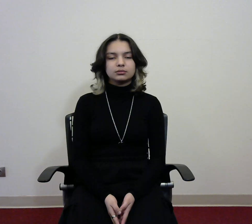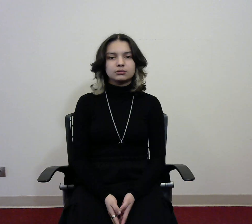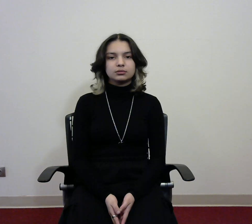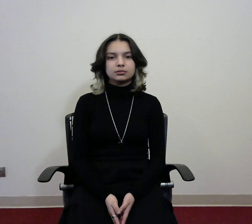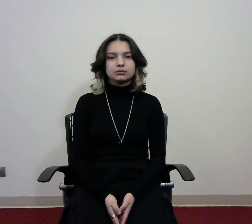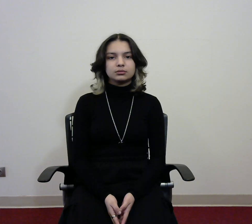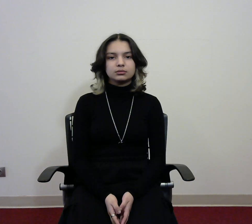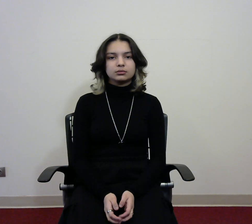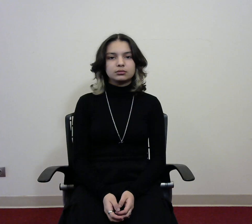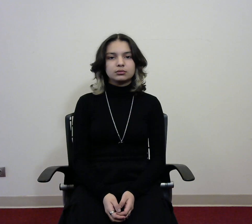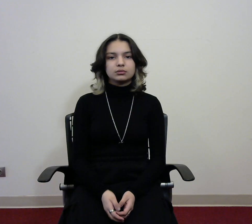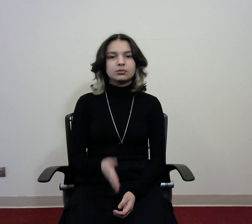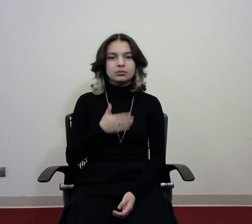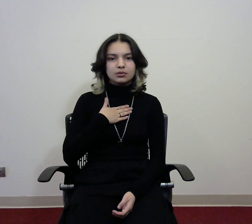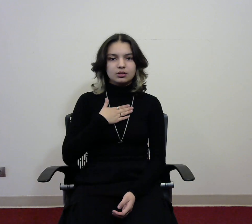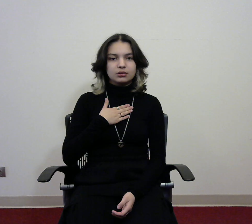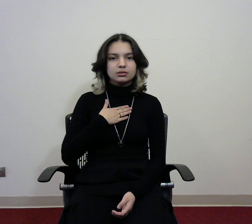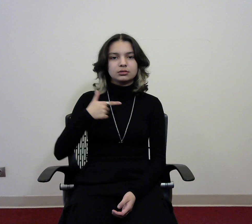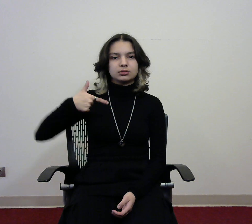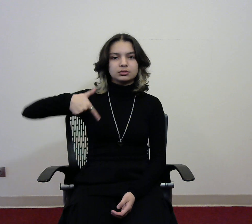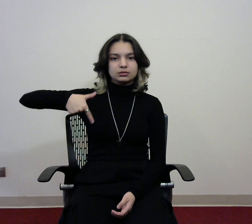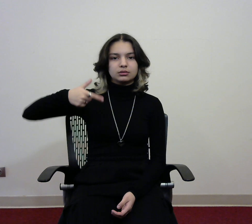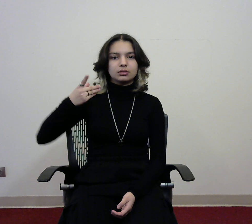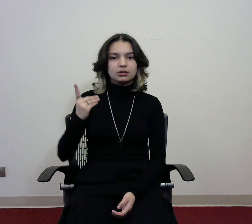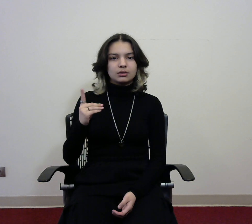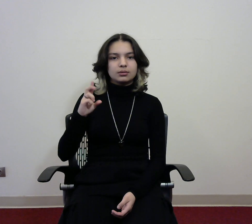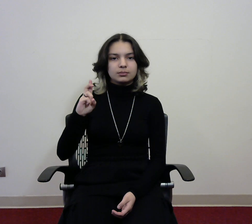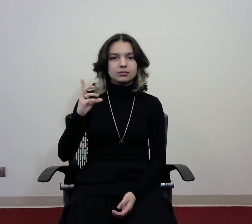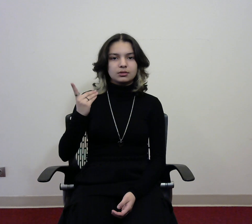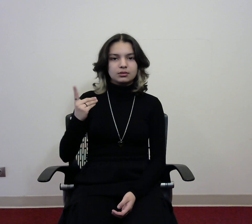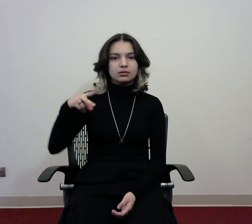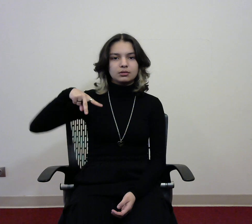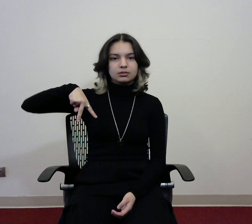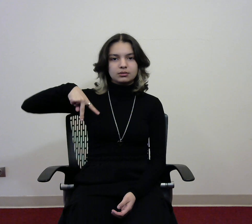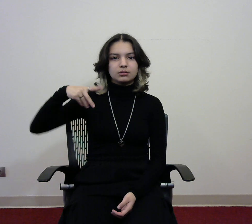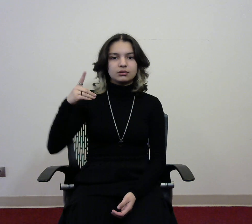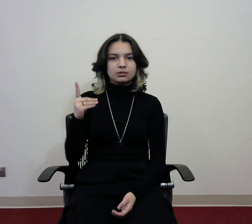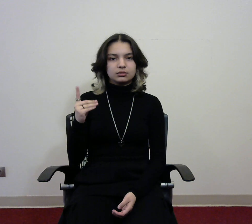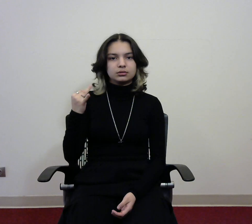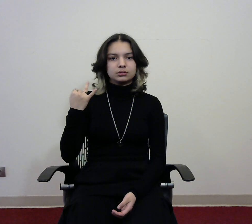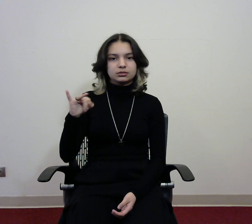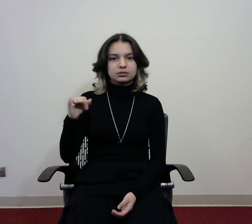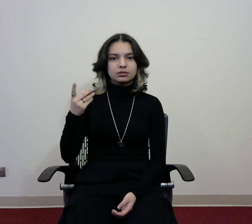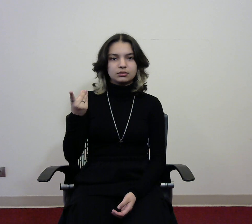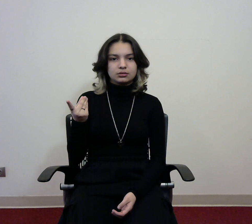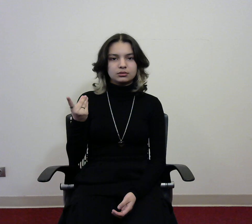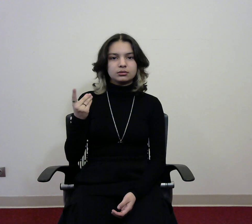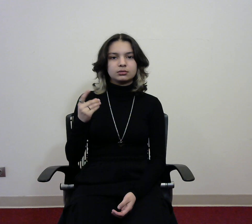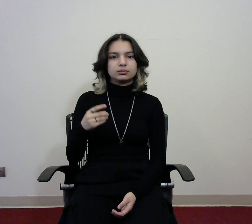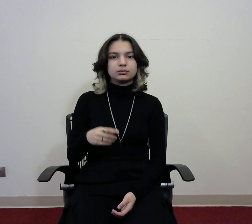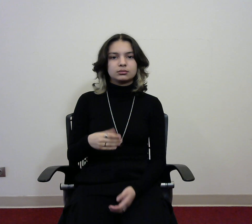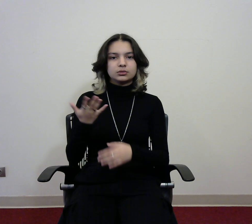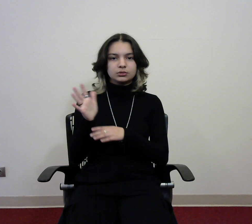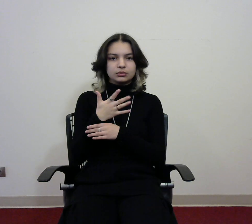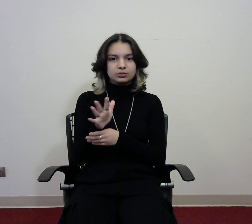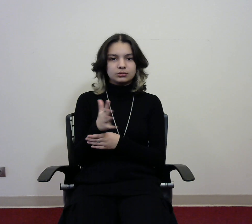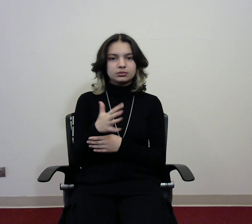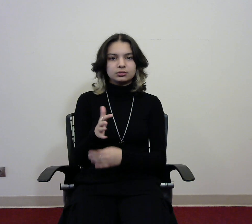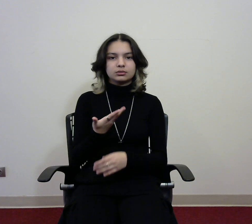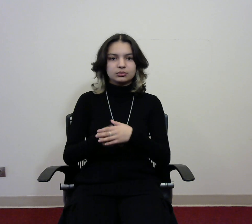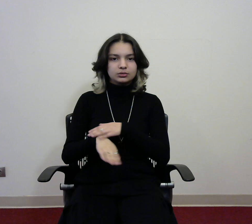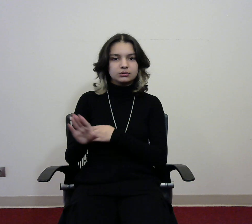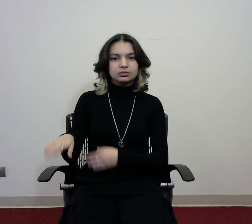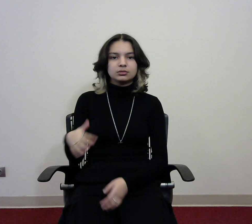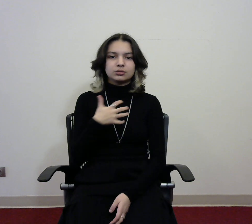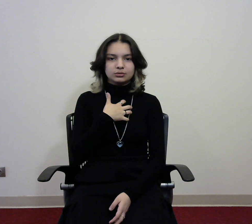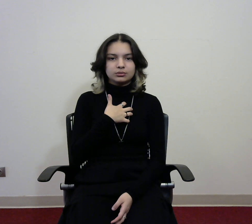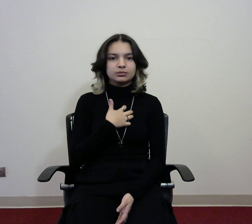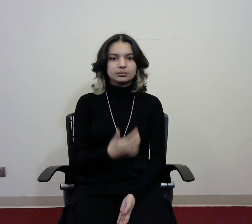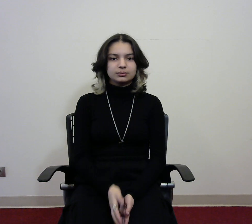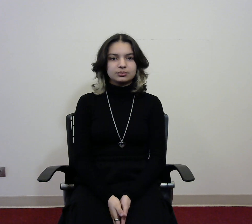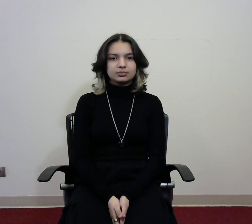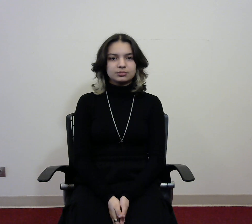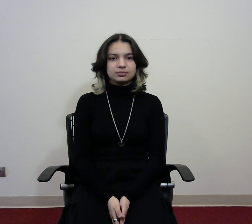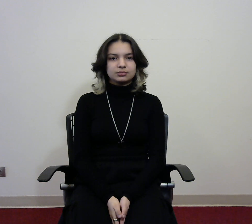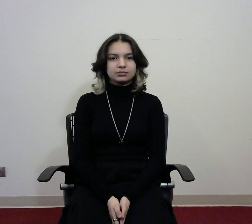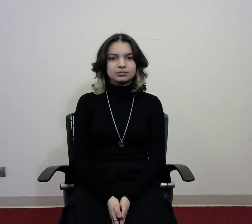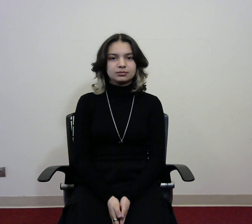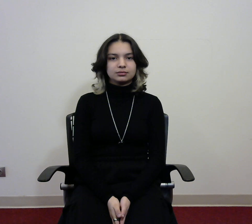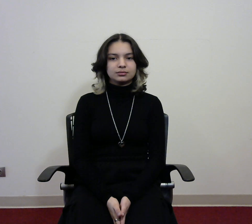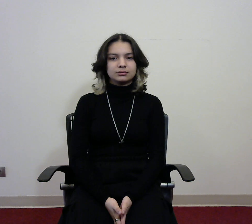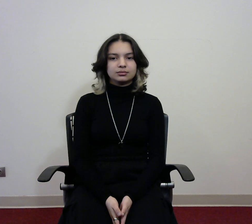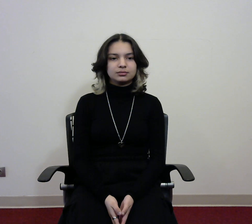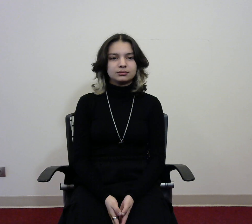Mən Qəbələyə gəzməyə getmək istəyirəm